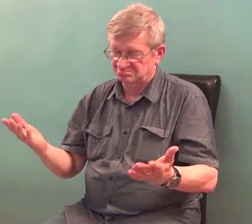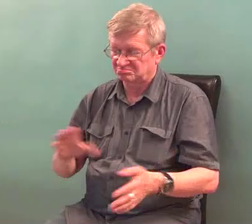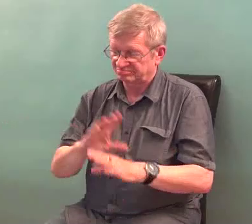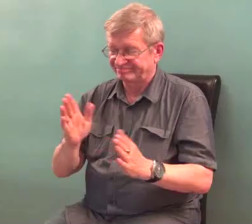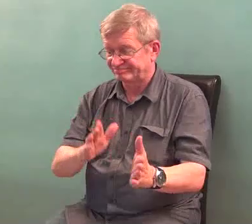Następne.